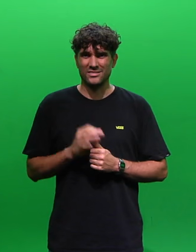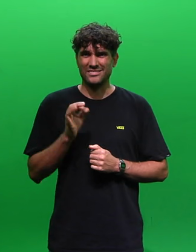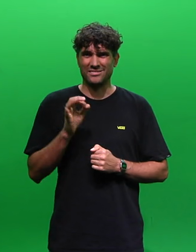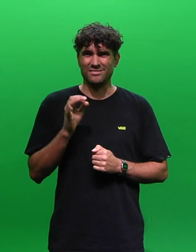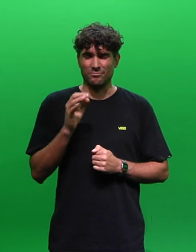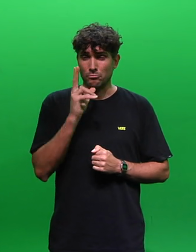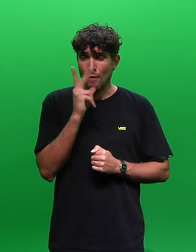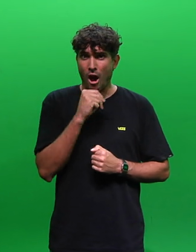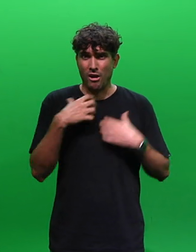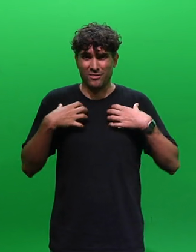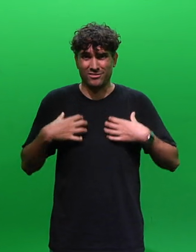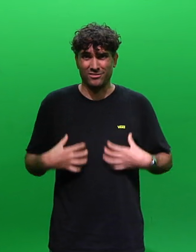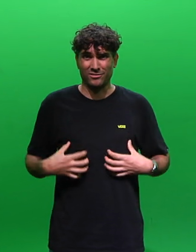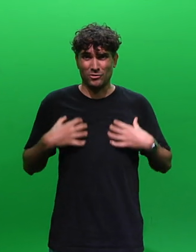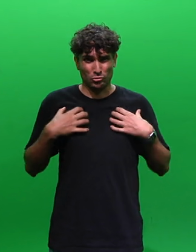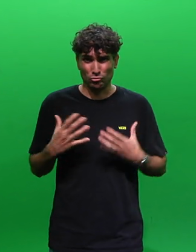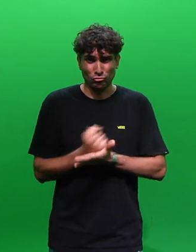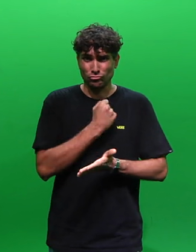Sí, em fan mal els pulmons, tota la zona.